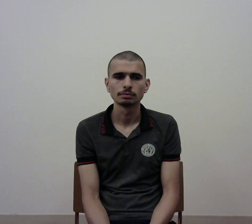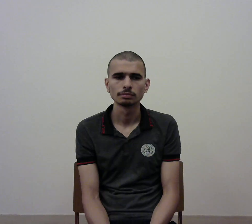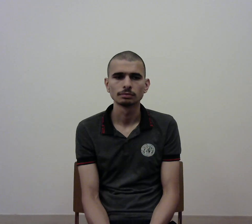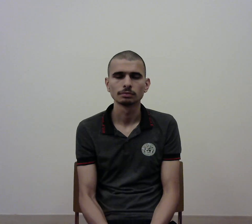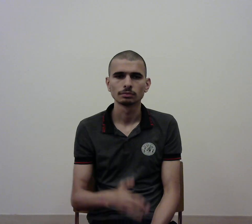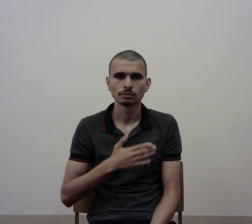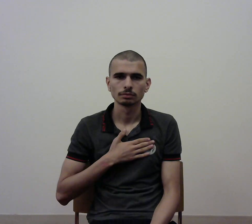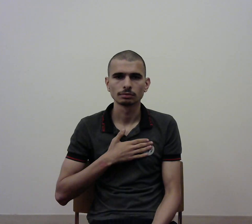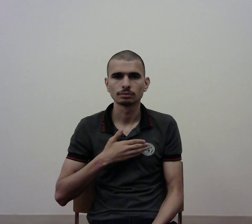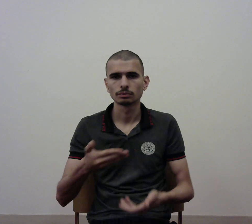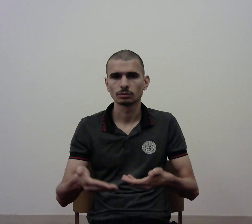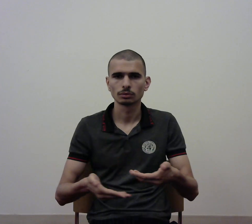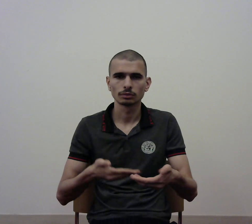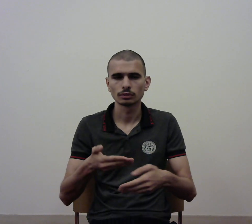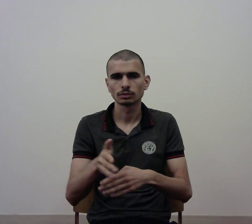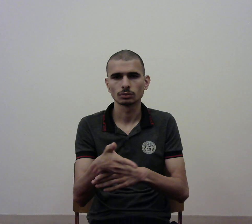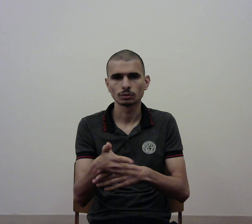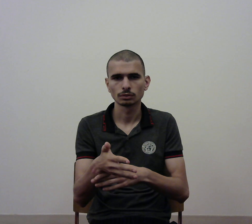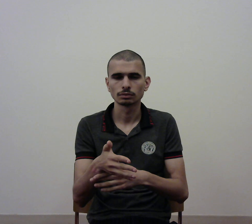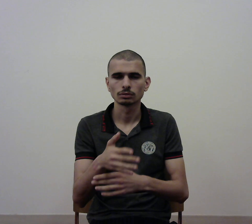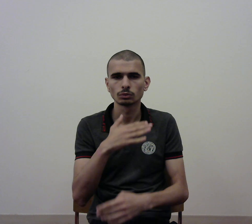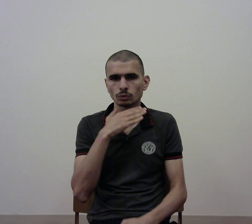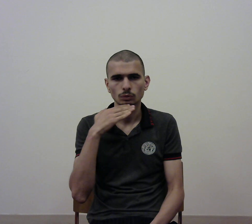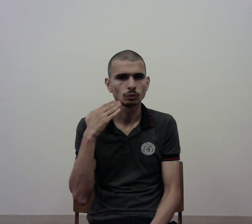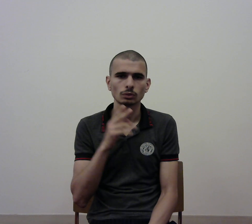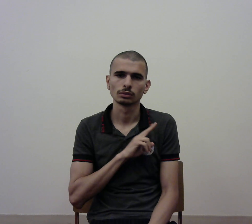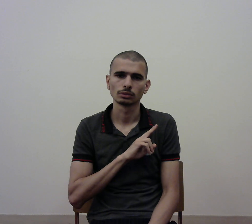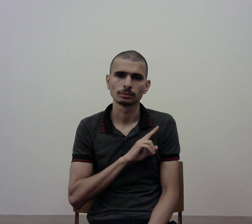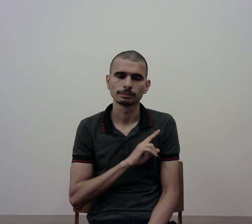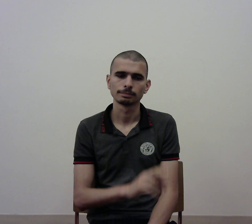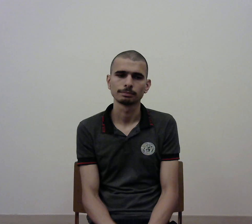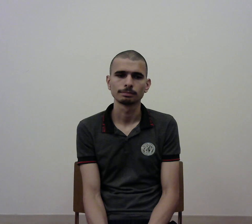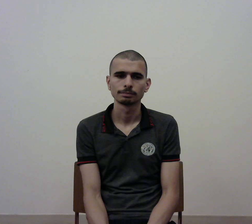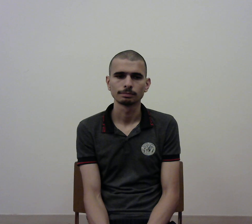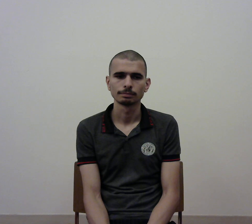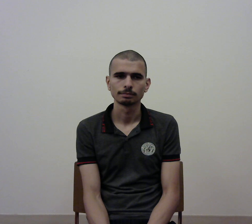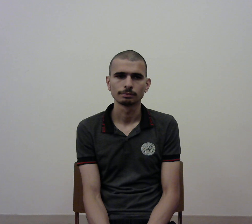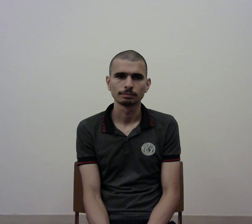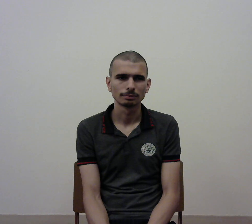Mən piyada gəzməyi çox sevirəm